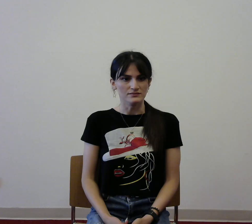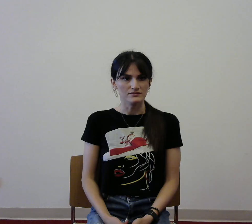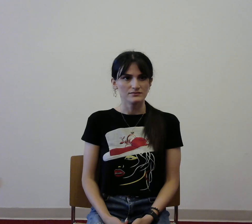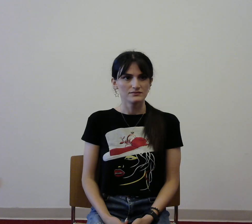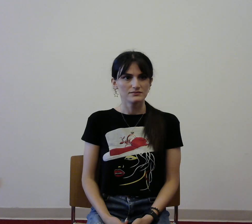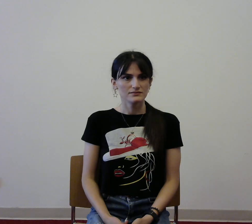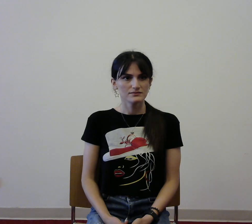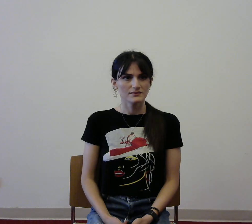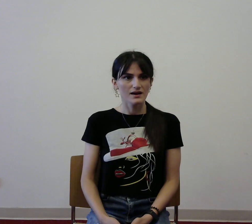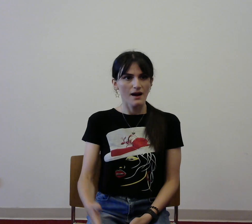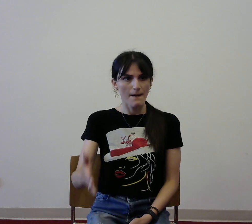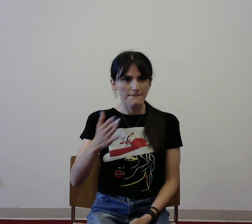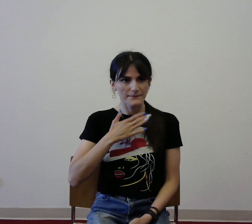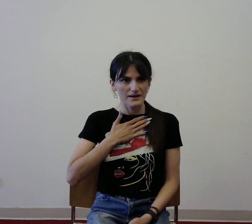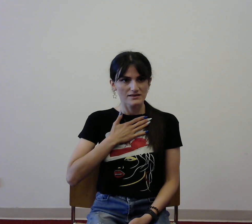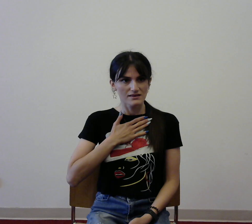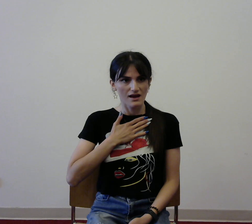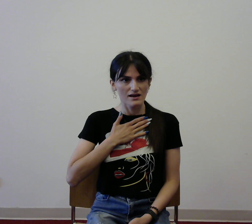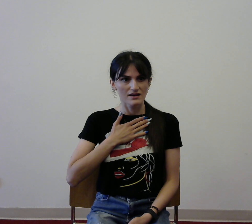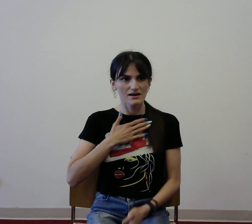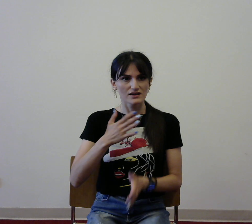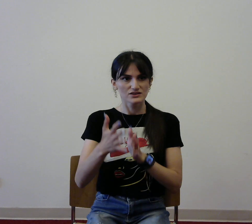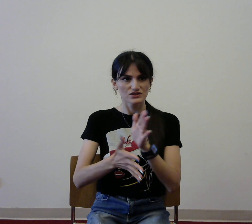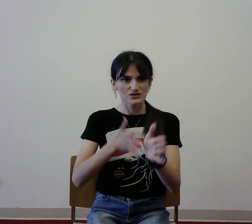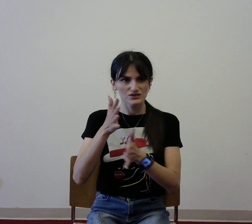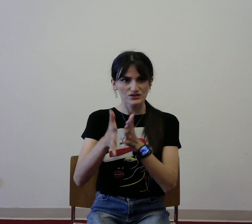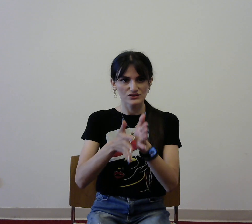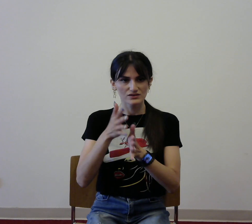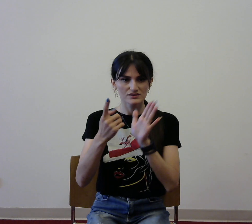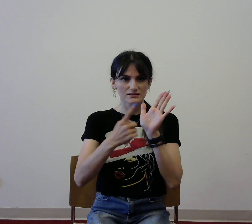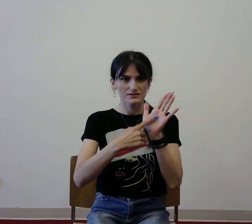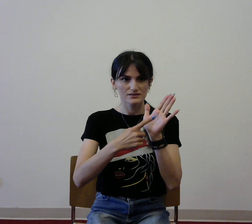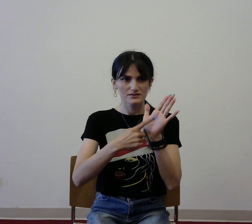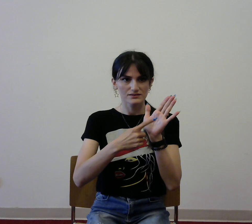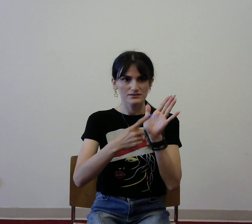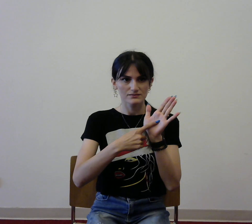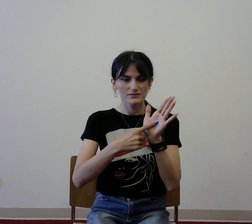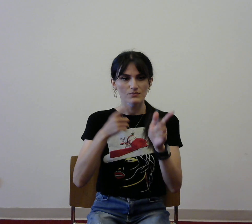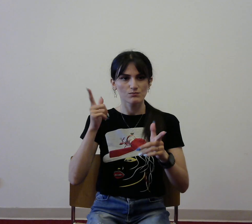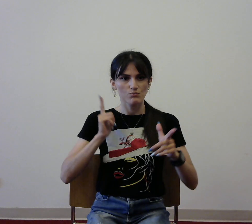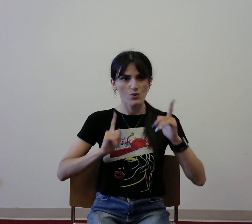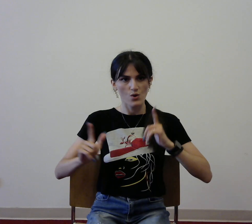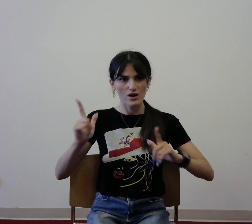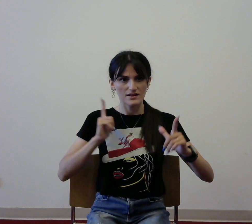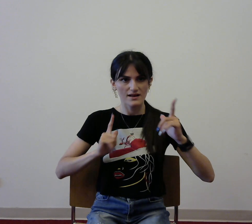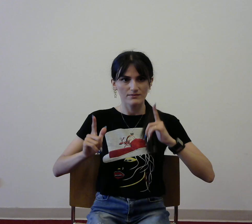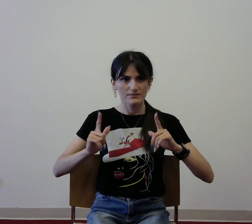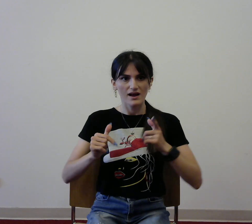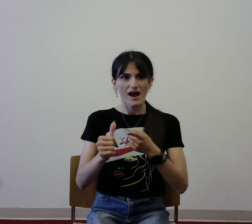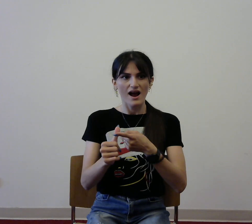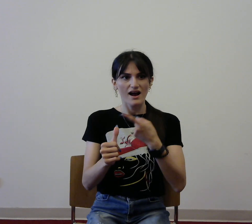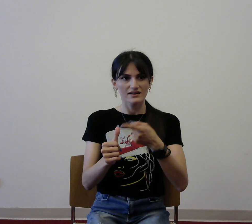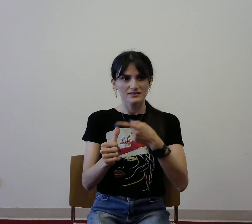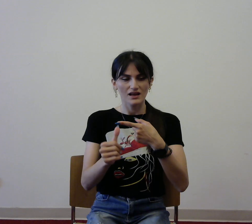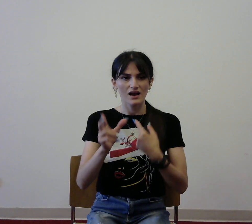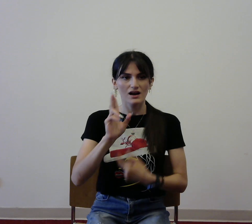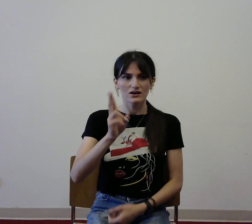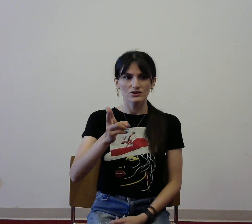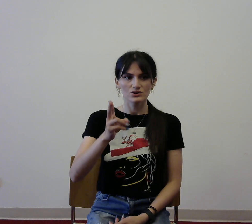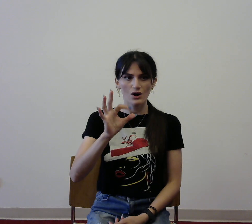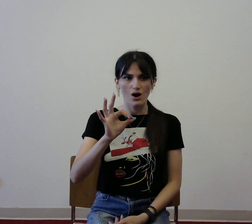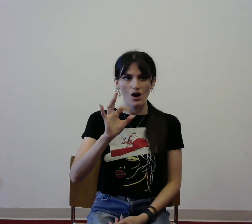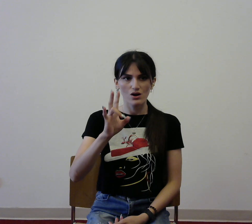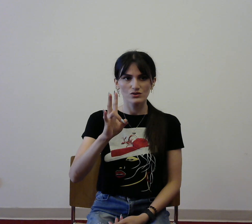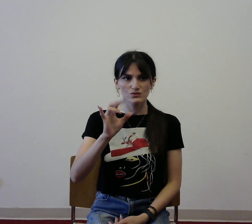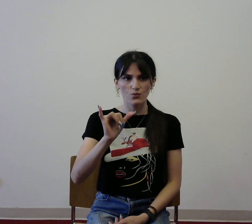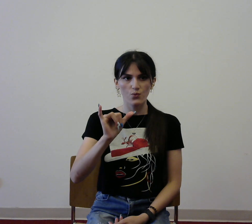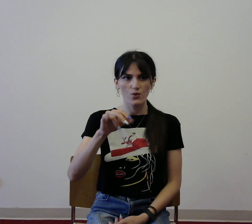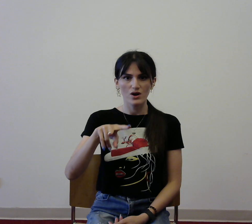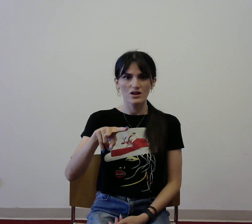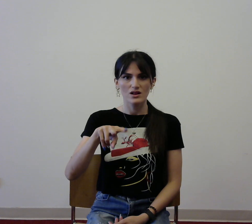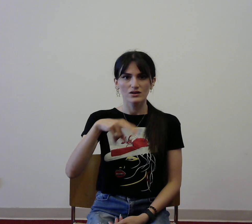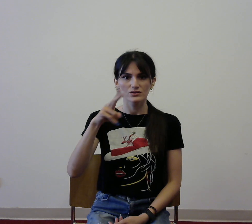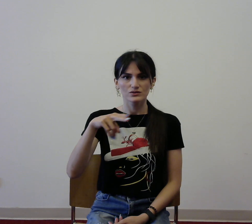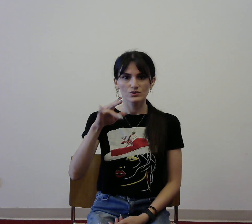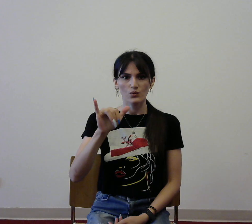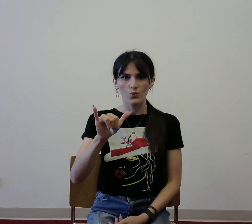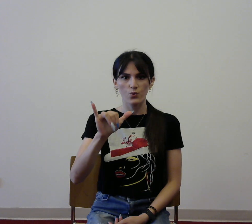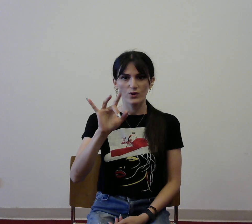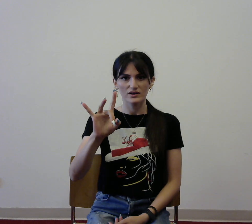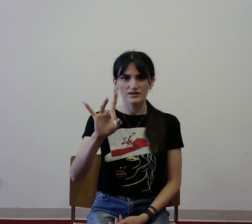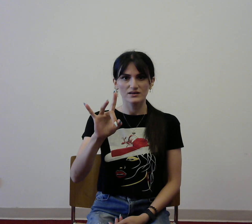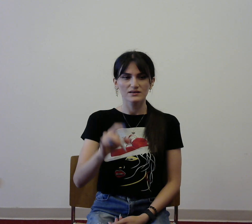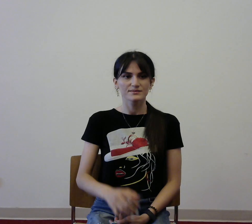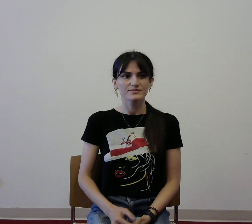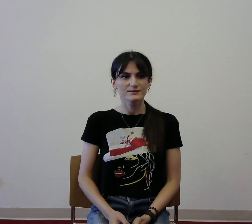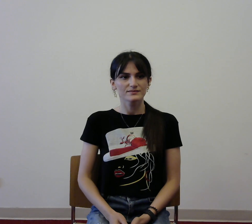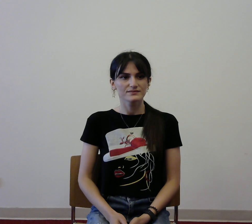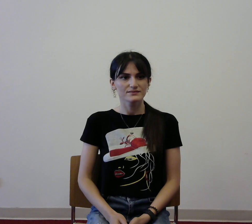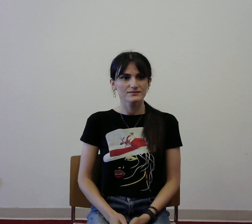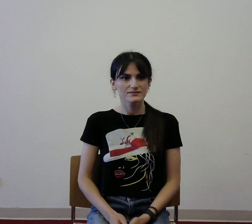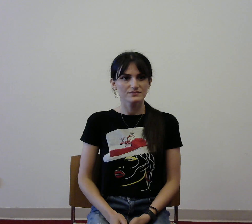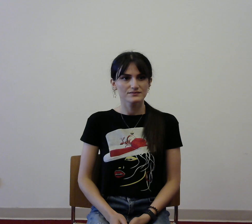Mənim işarə dili müəlliməmin adı Könüldür